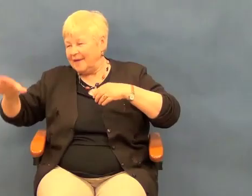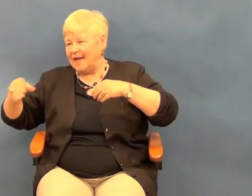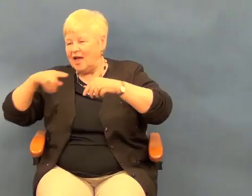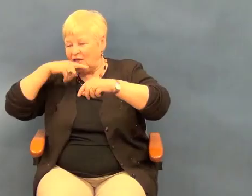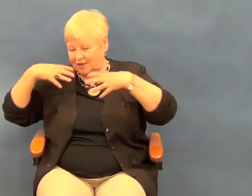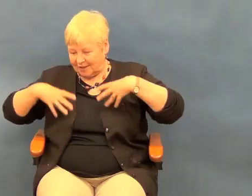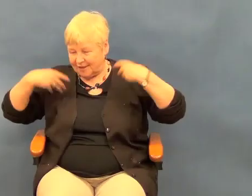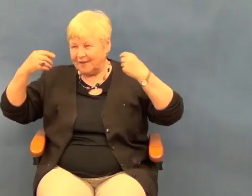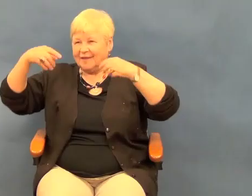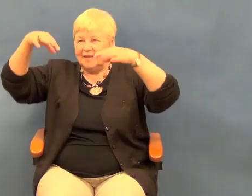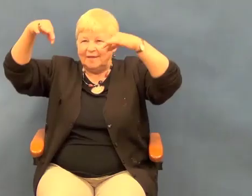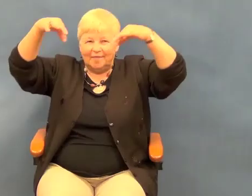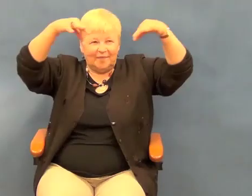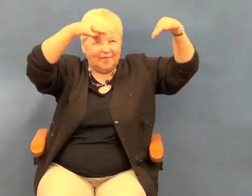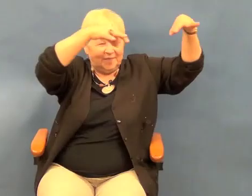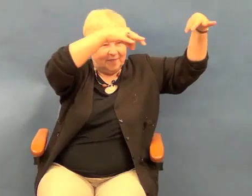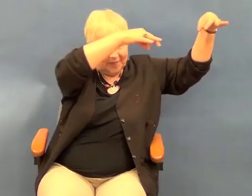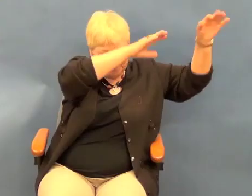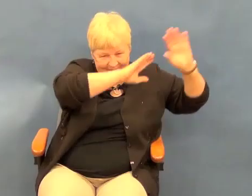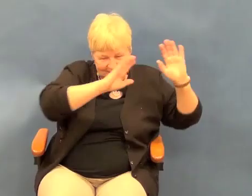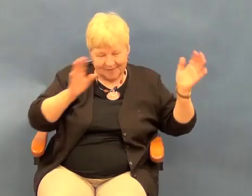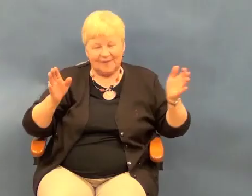Wisi długie czerwone ubranie.